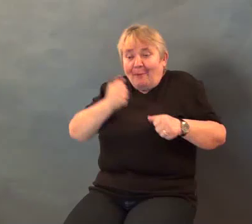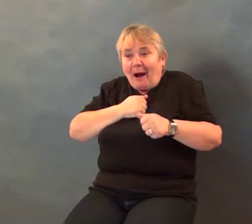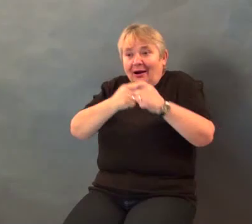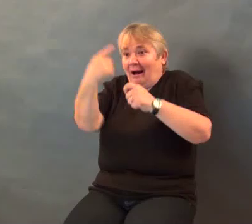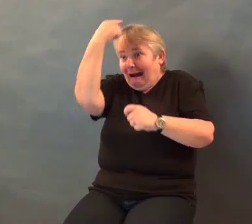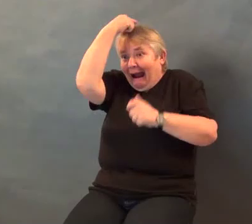Strzała mogła nie trafić w jabłko.